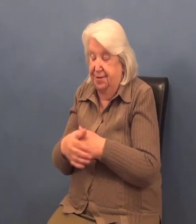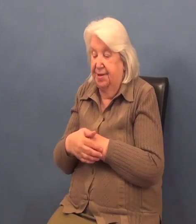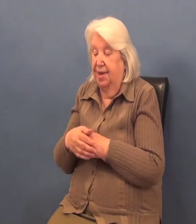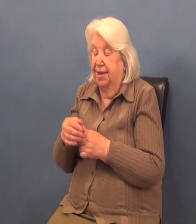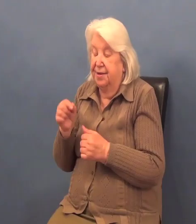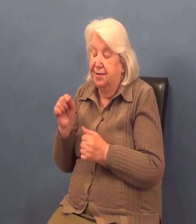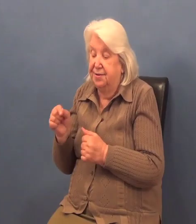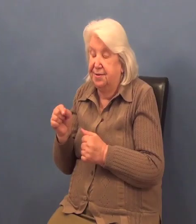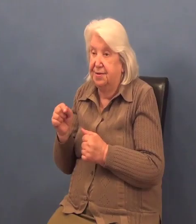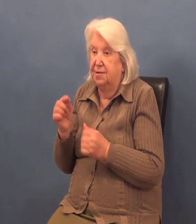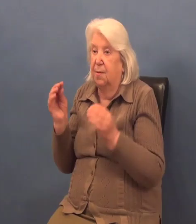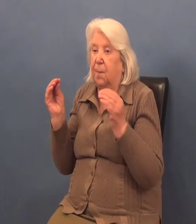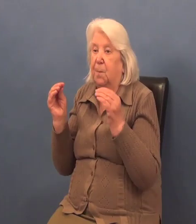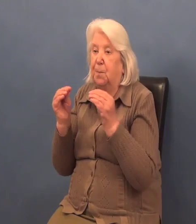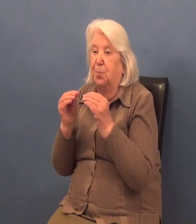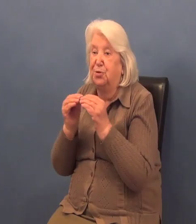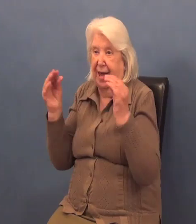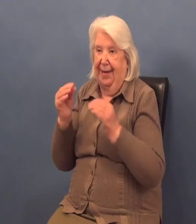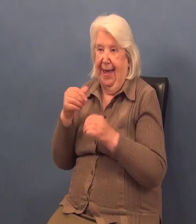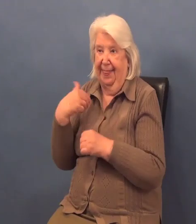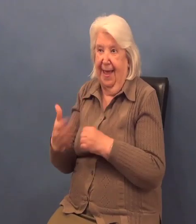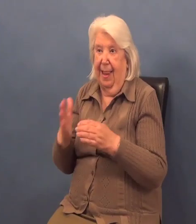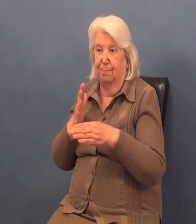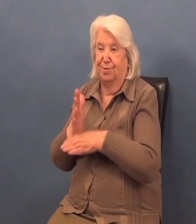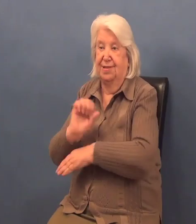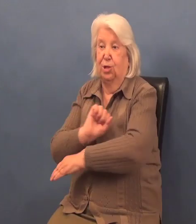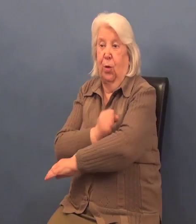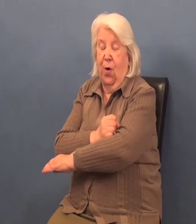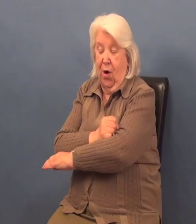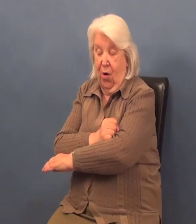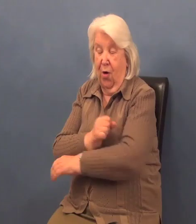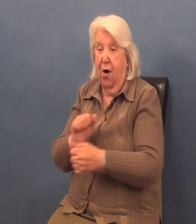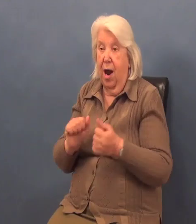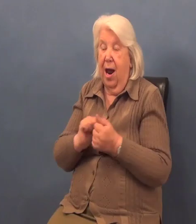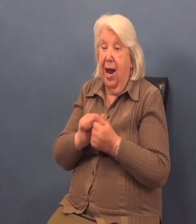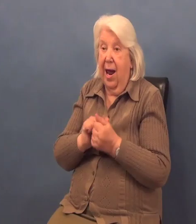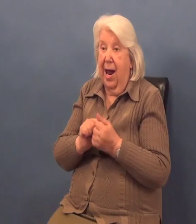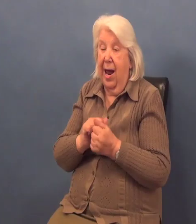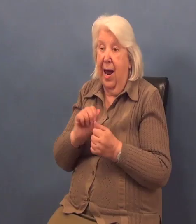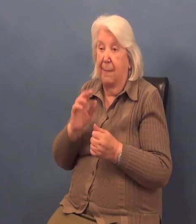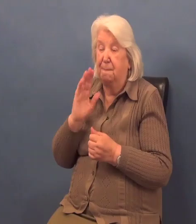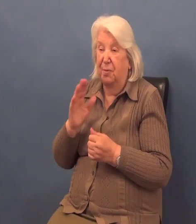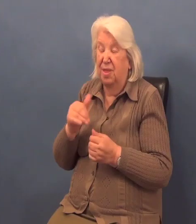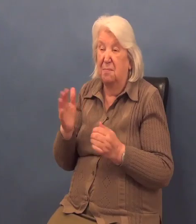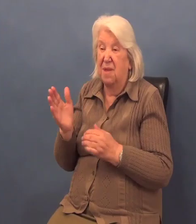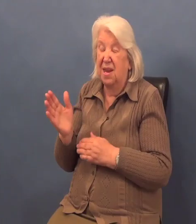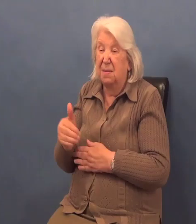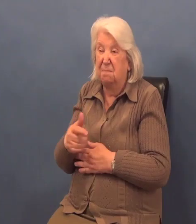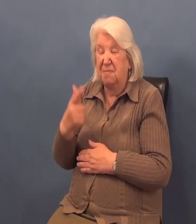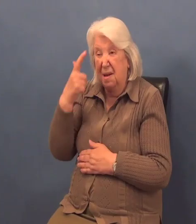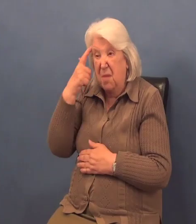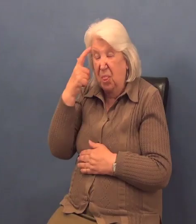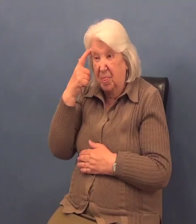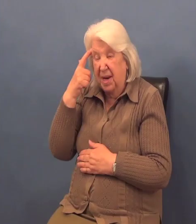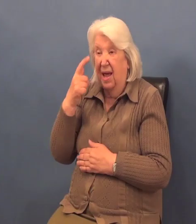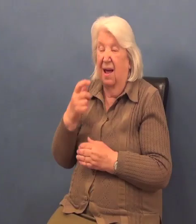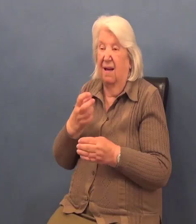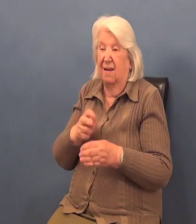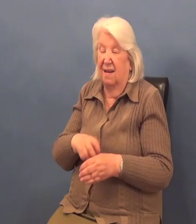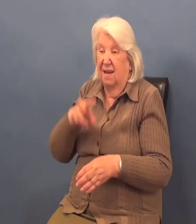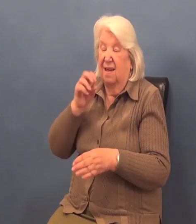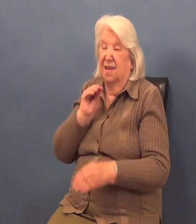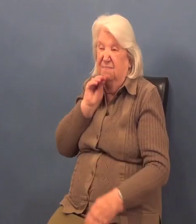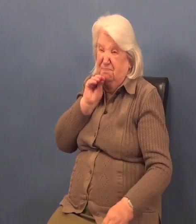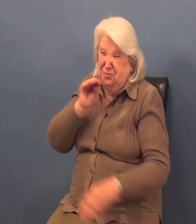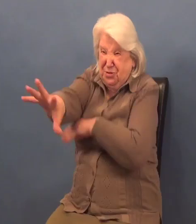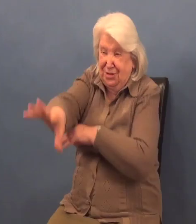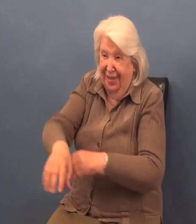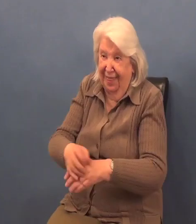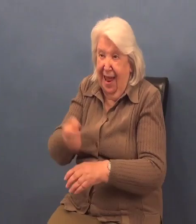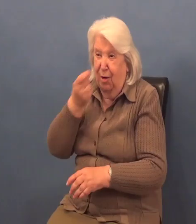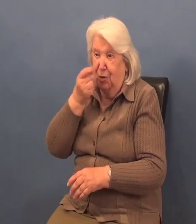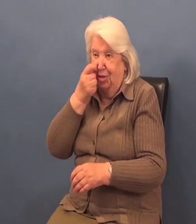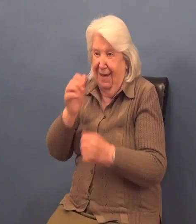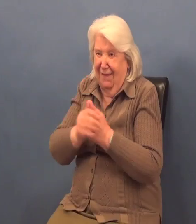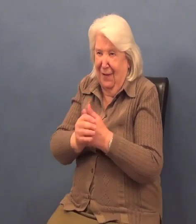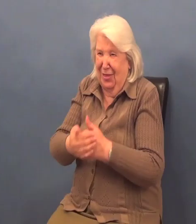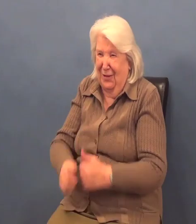I daje jej buziaka przez szkło, a potem ta rybka, mądra, wynurza się i wypluwa wodę na kota.